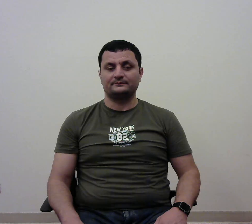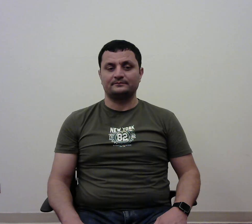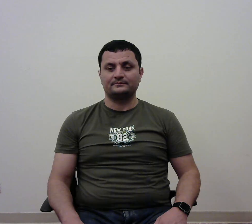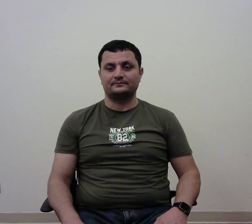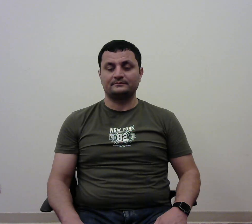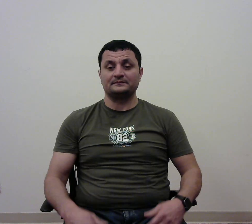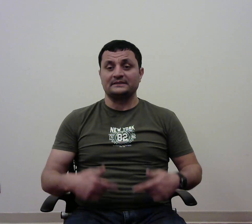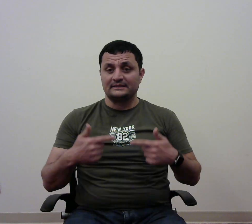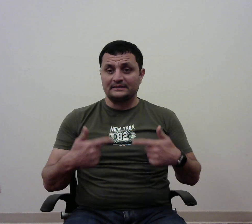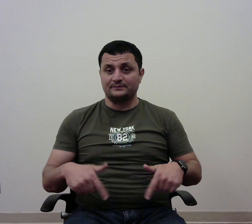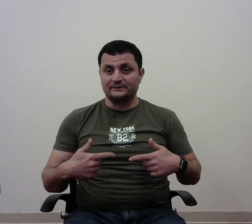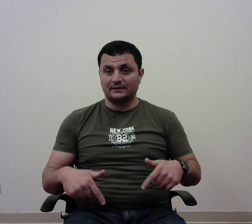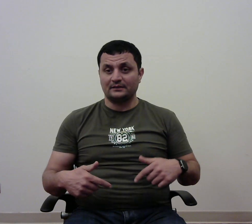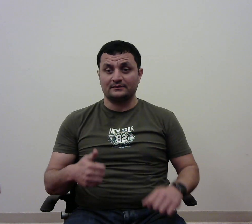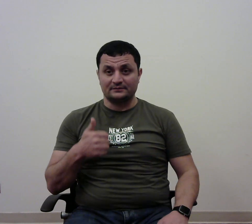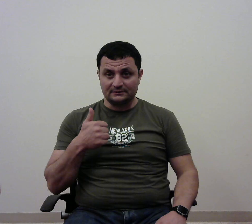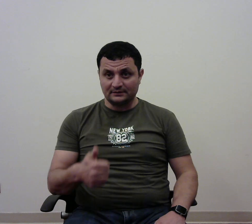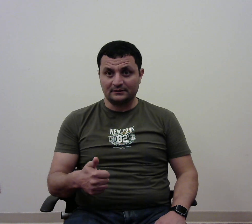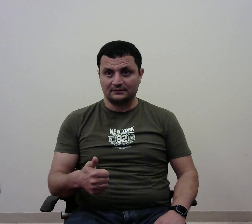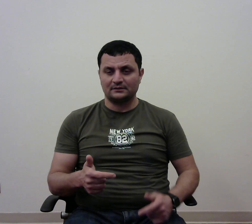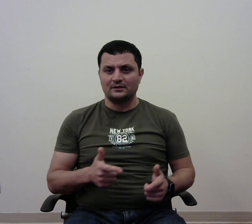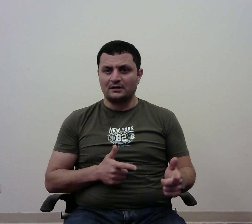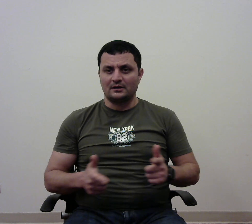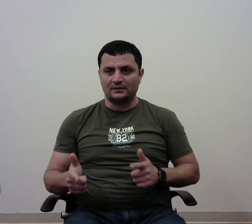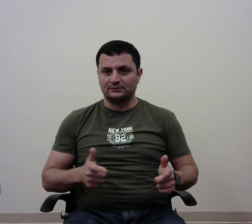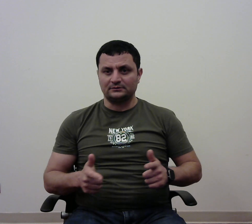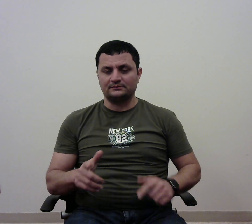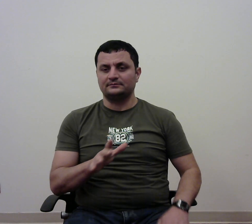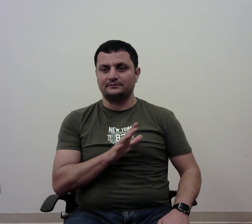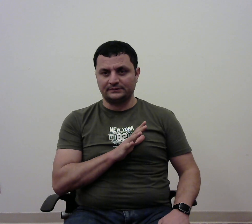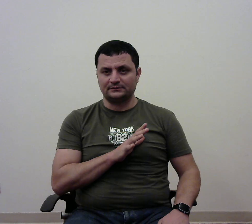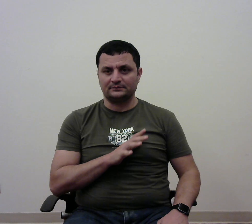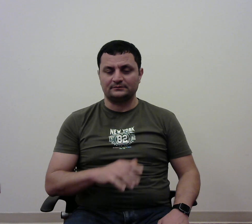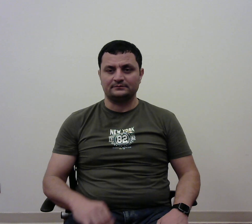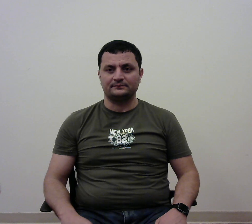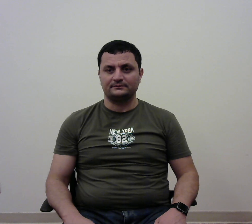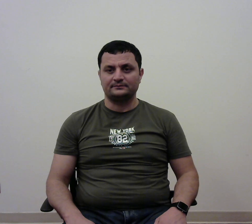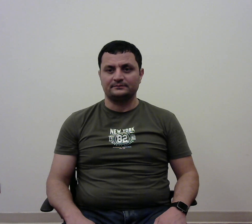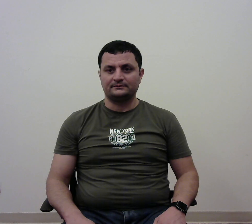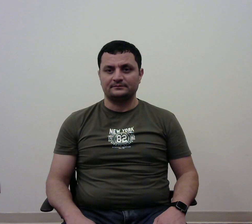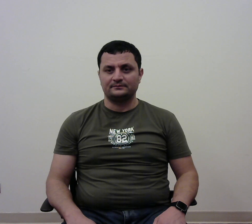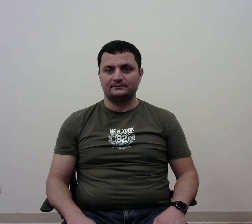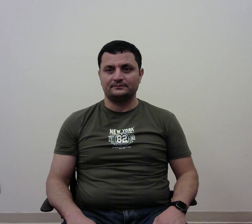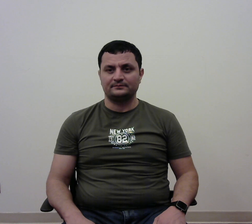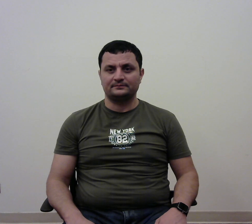İmtahana yaxşı hazırlaşmışam